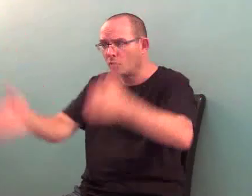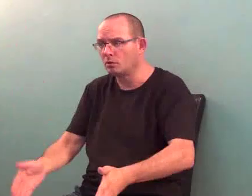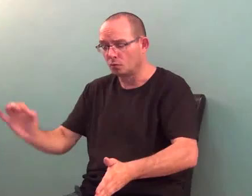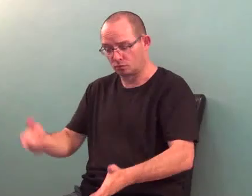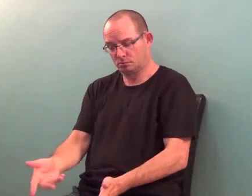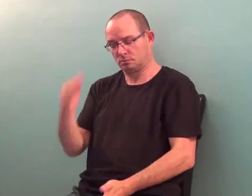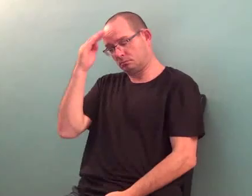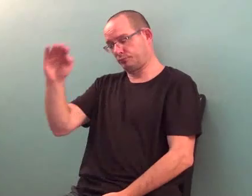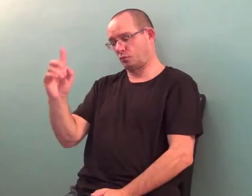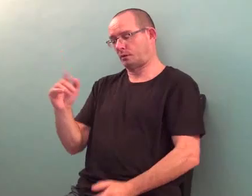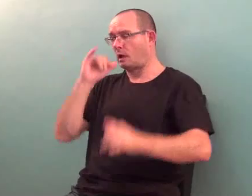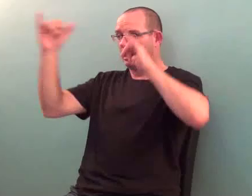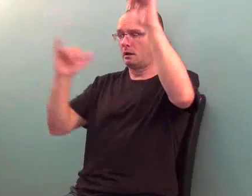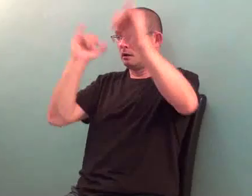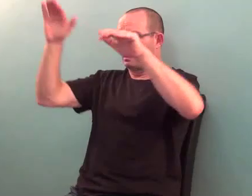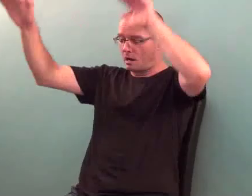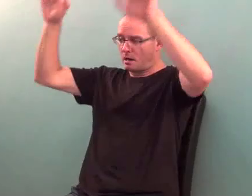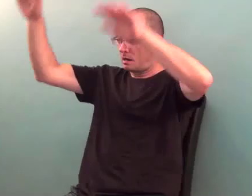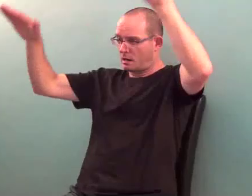Uprzedza, że krzyczenie lub machanie nie pomoże.